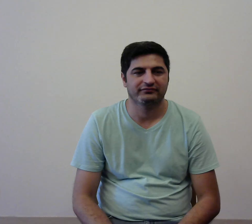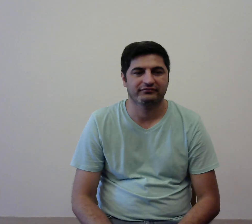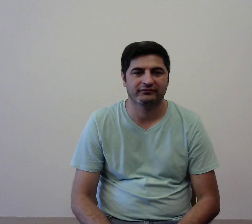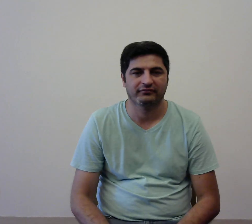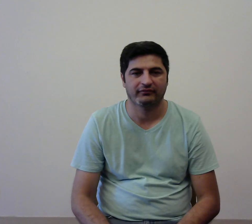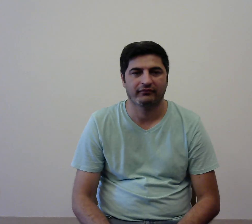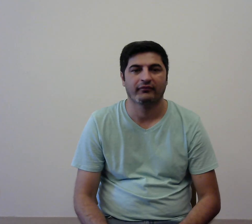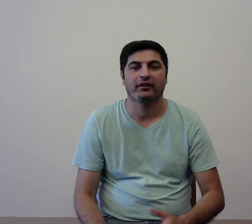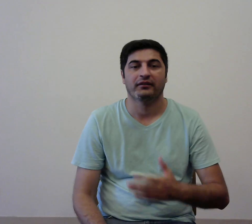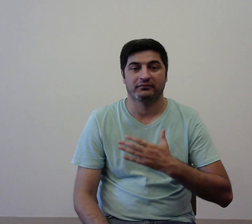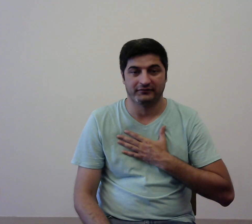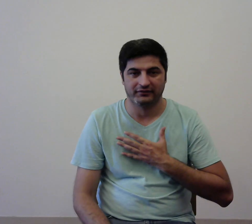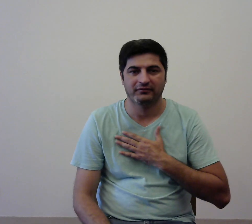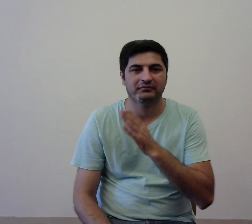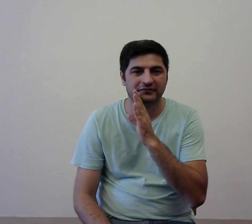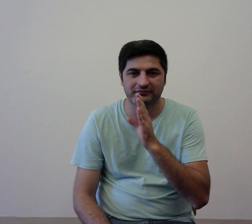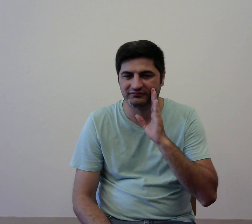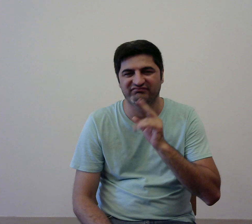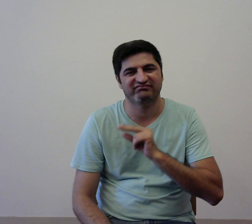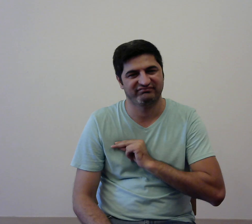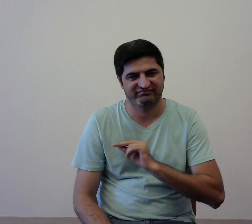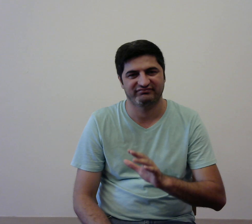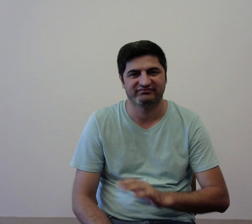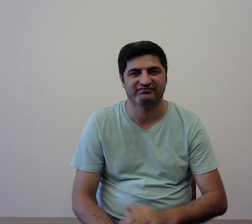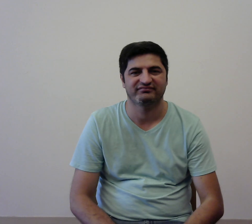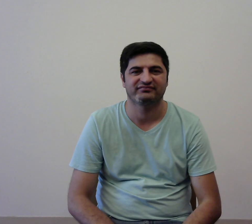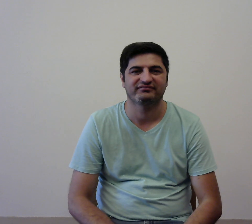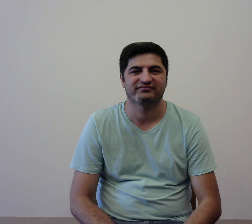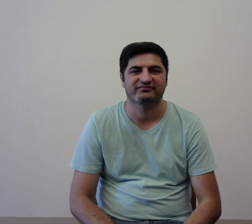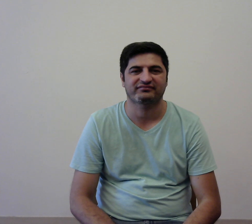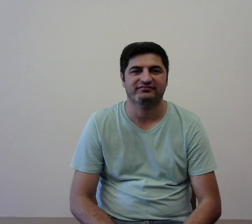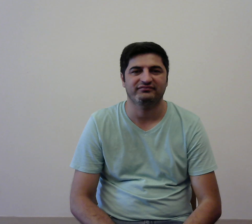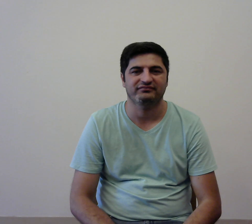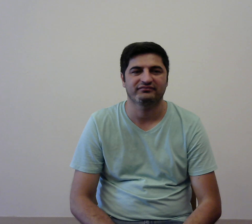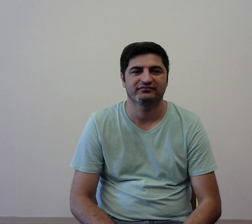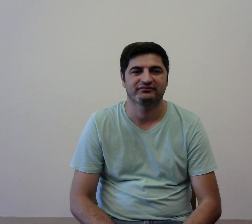Mənim anam işsizdir